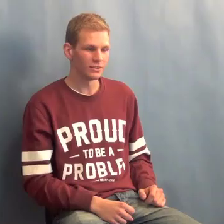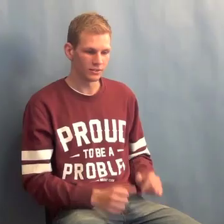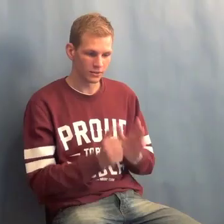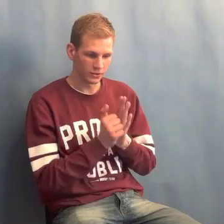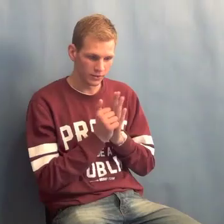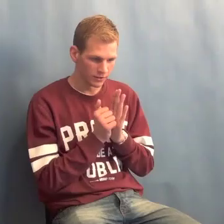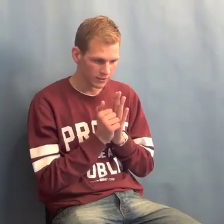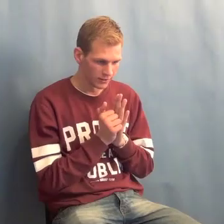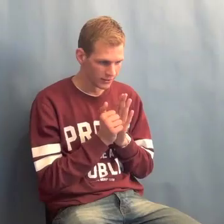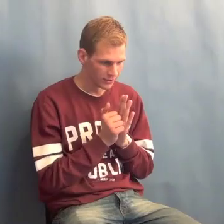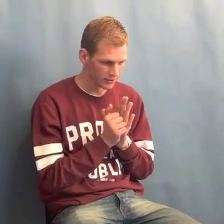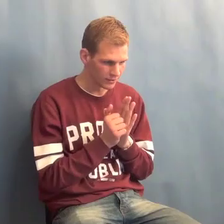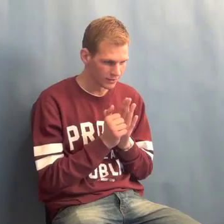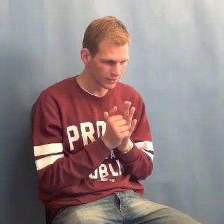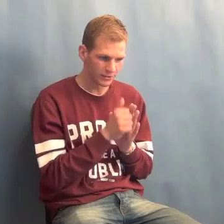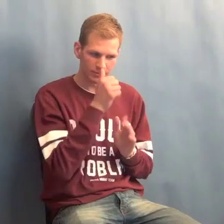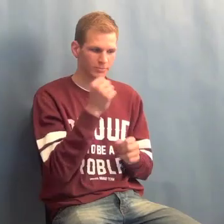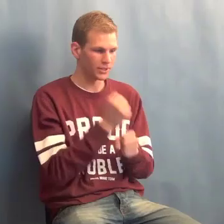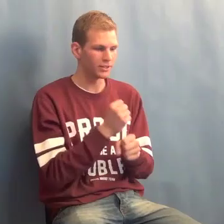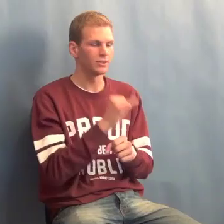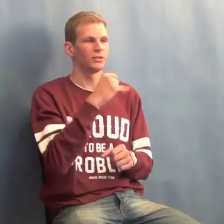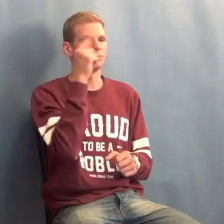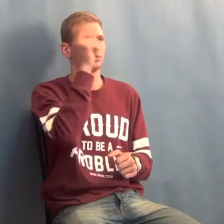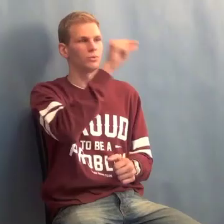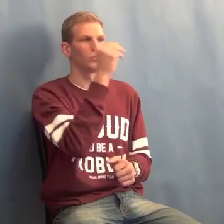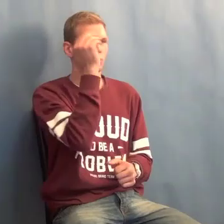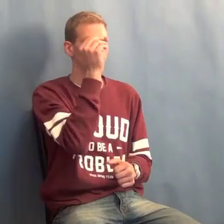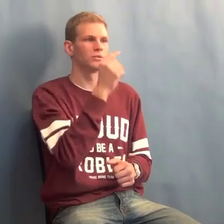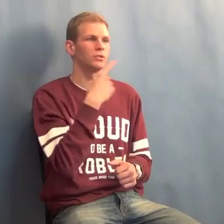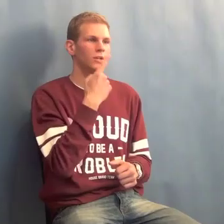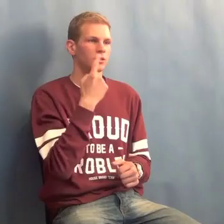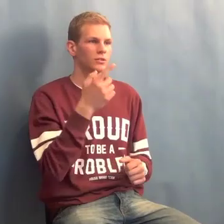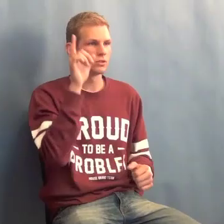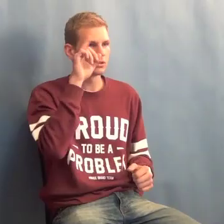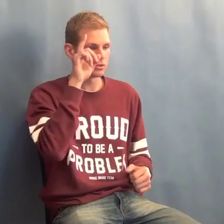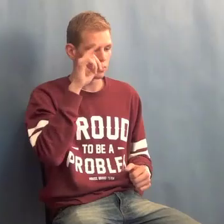Szesnastego nie mogę, bo pracuję i uczę się niemieckiego.